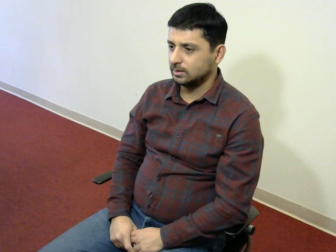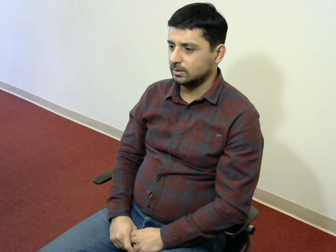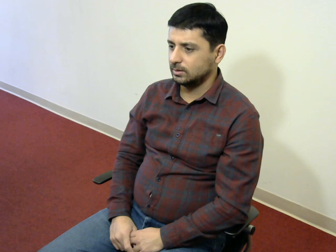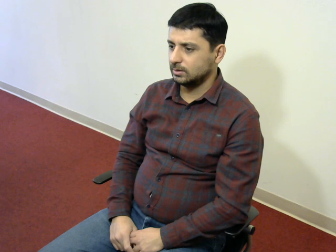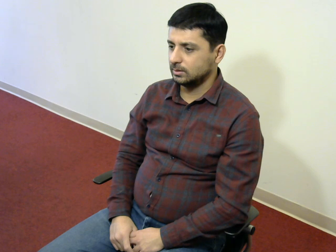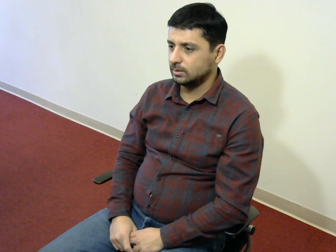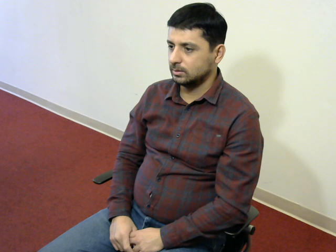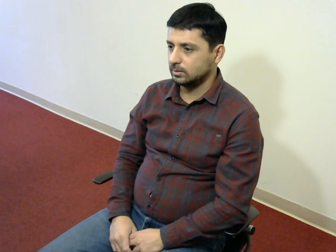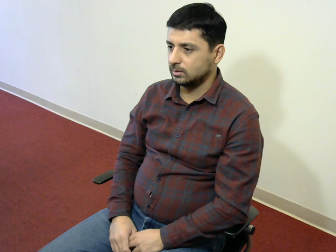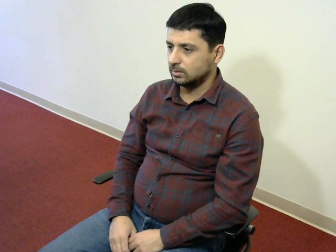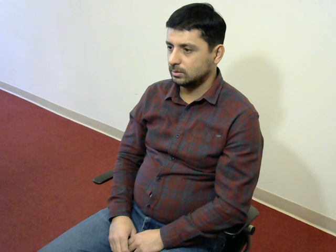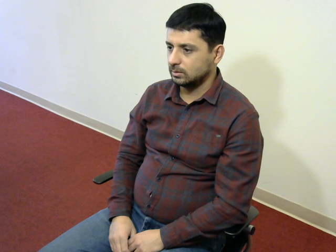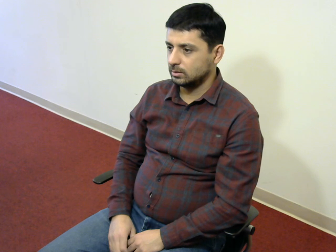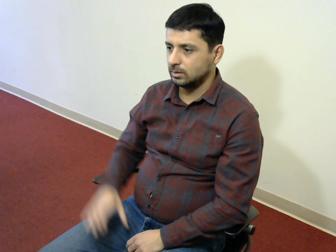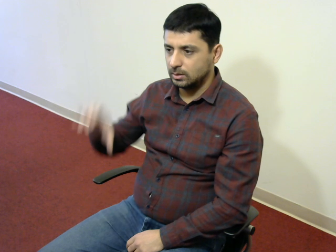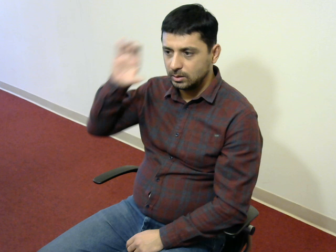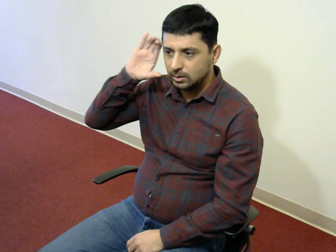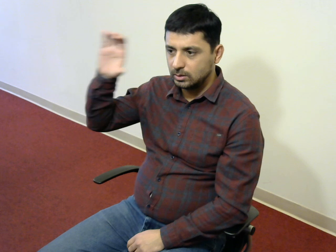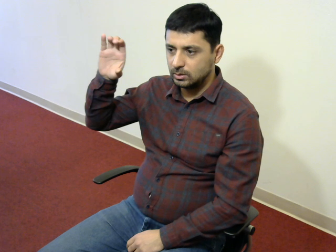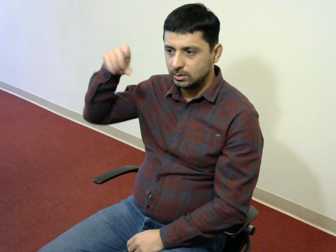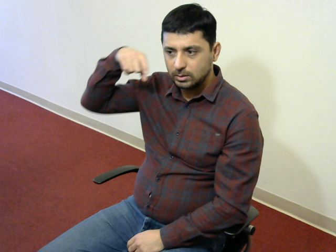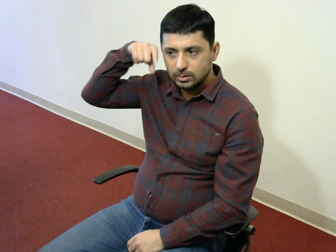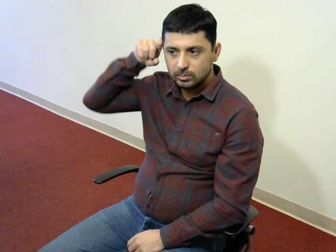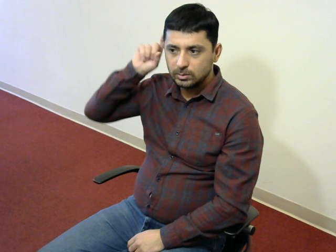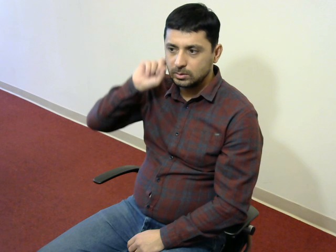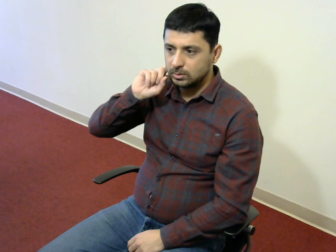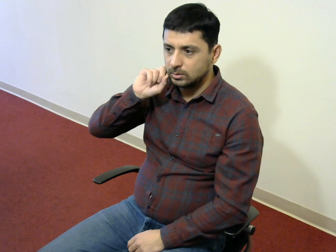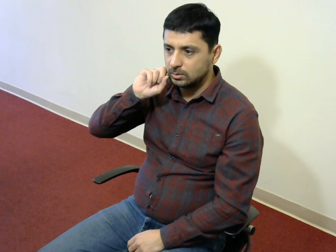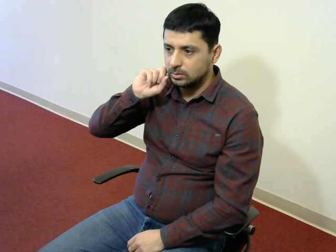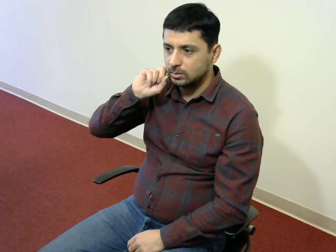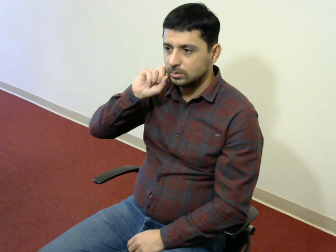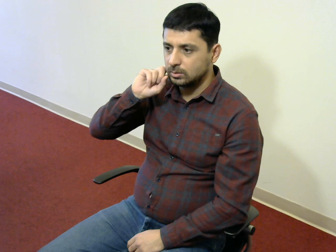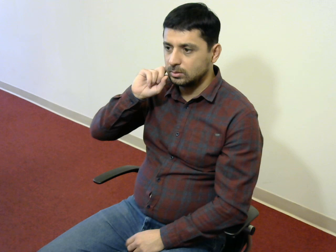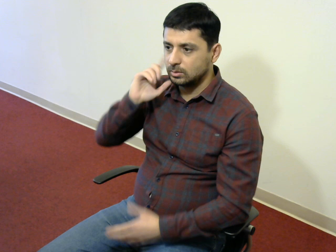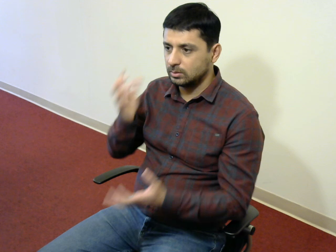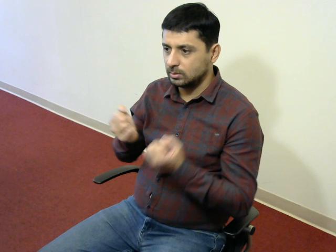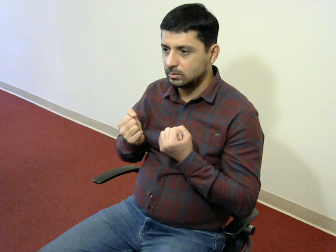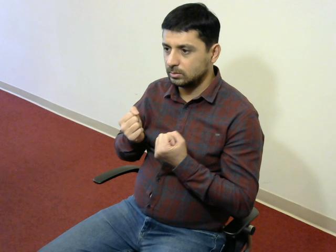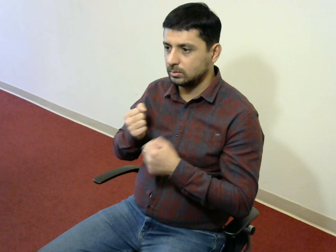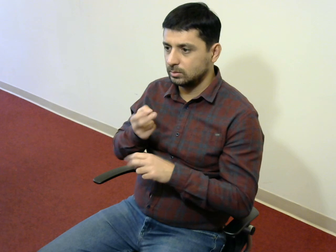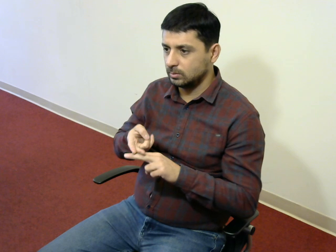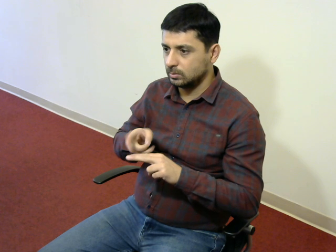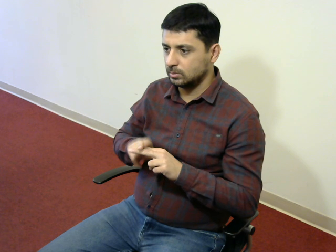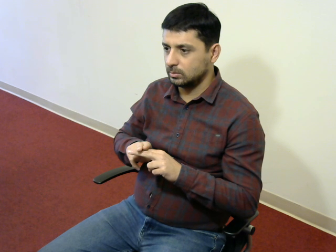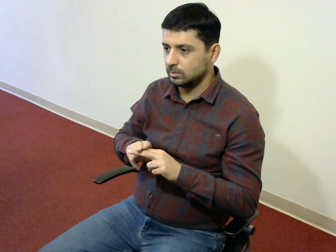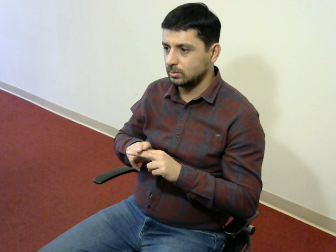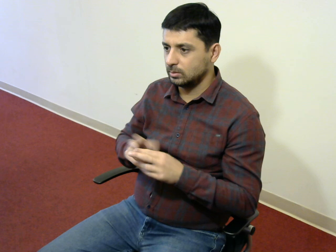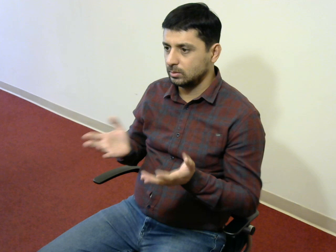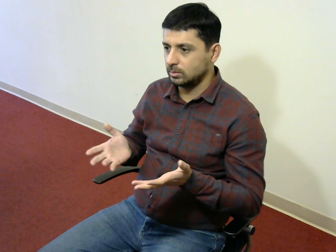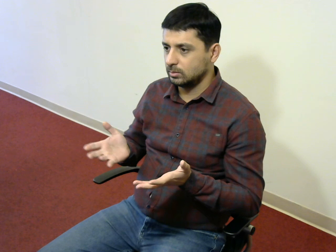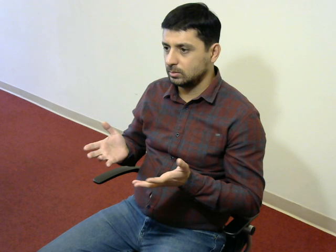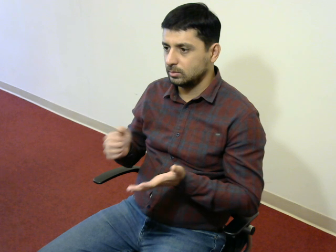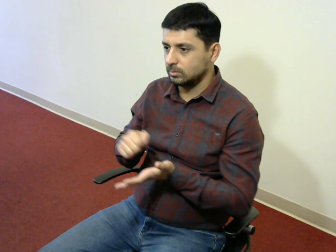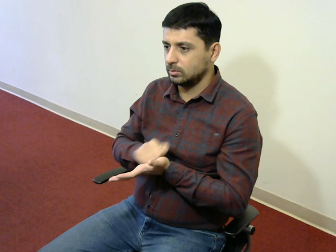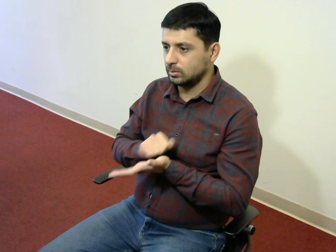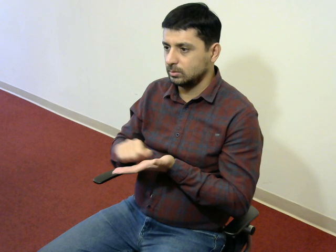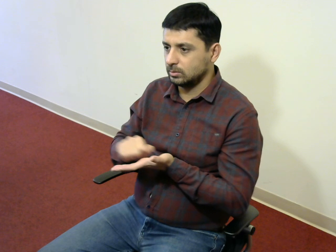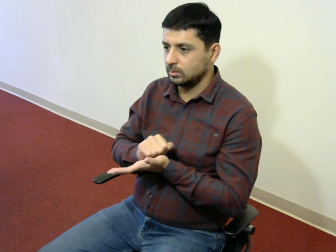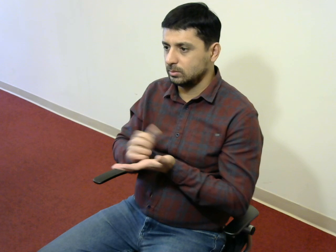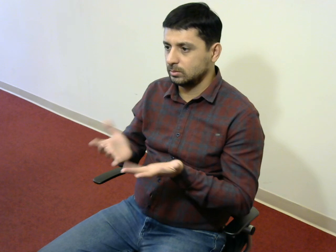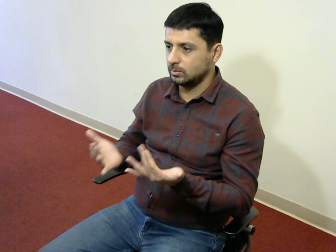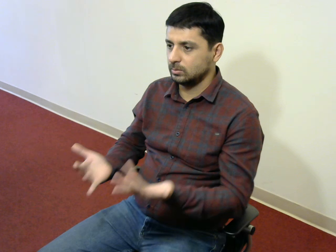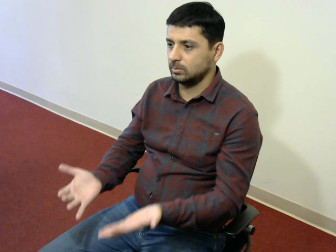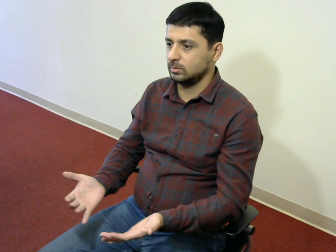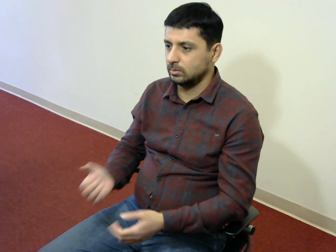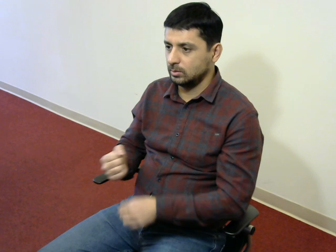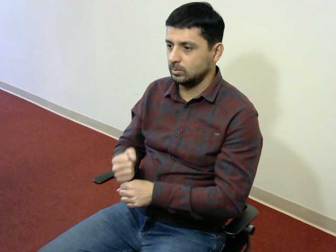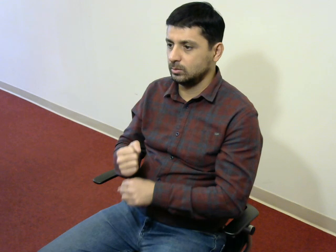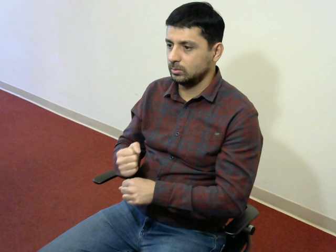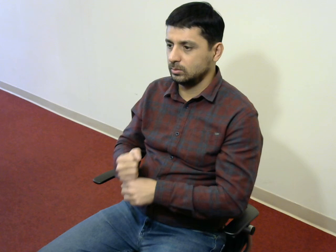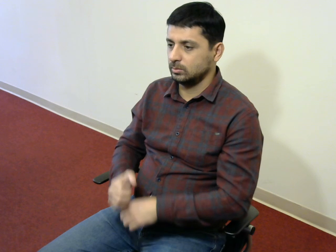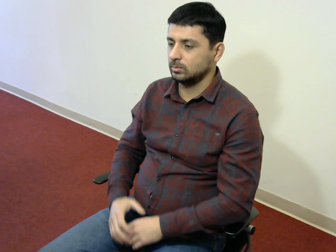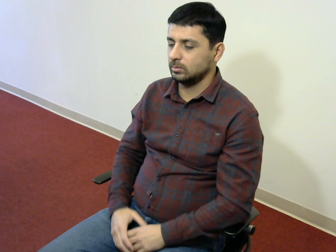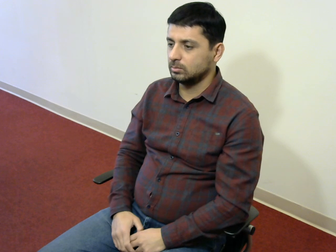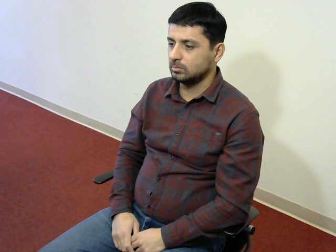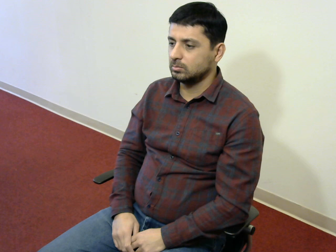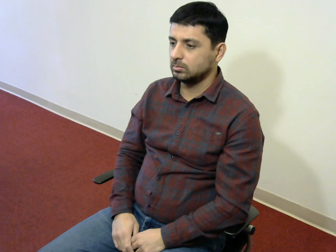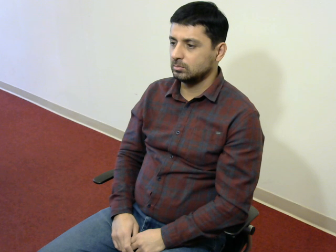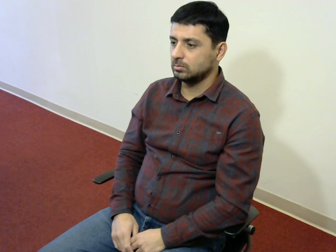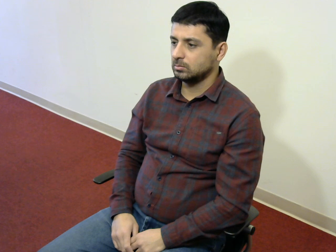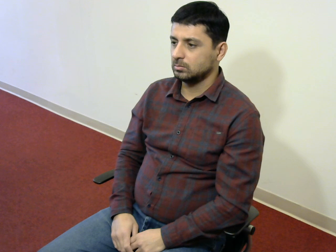Eşitmə aparatı alınması üçün hansı sənədlər tələb edilir?